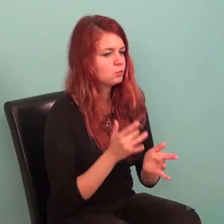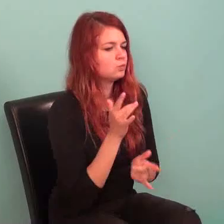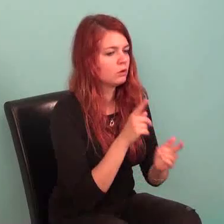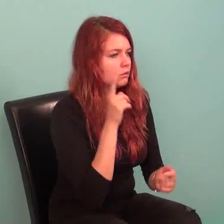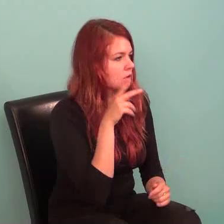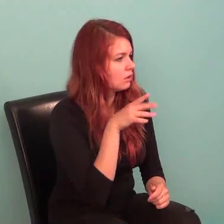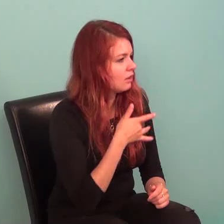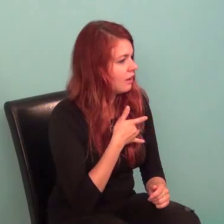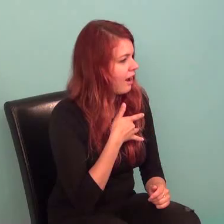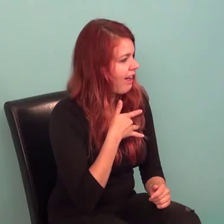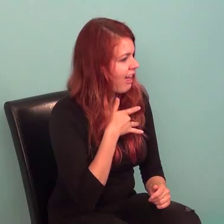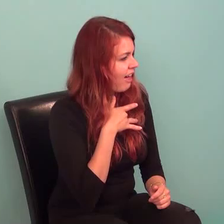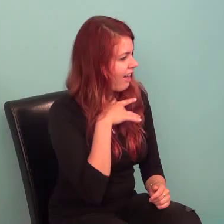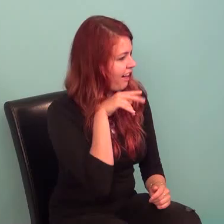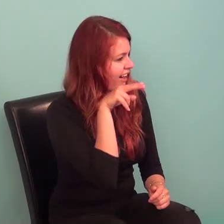Chłopak patrzy na nią i zakochuje się w niej.